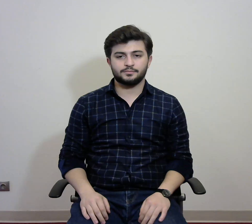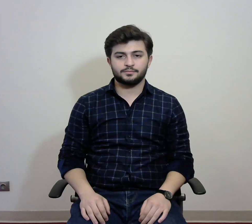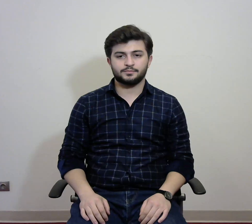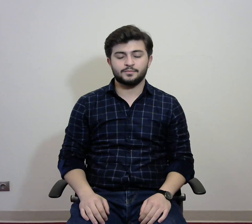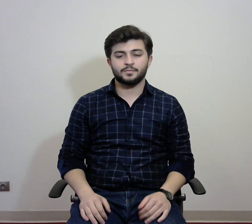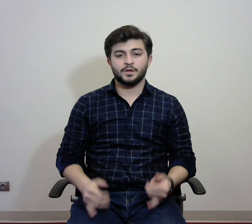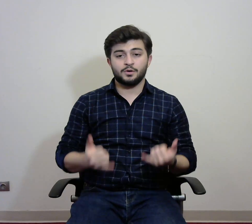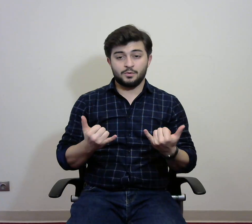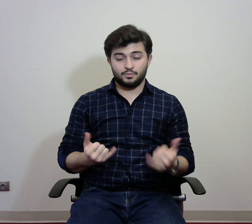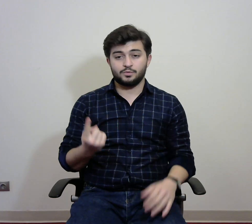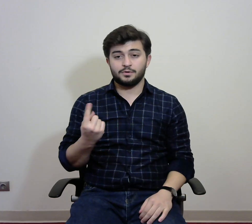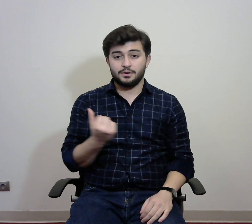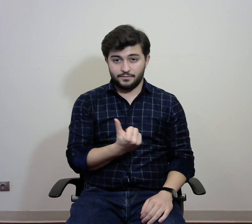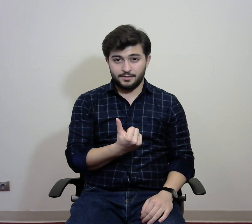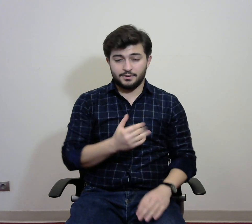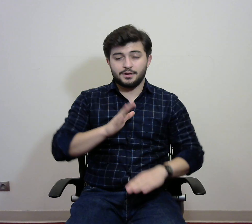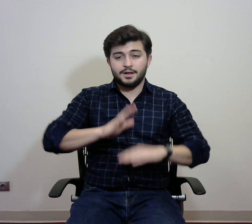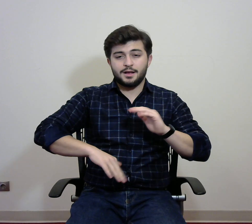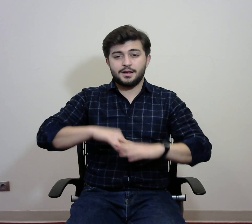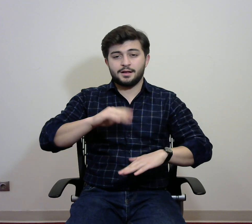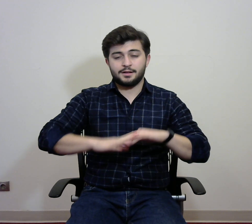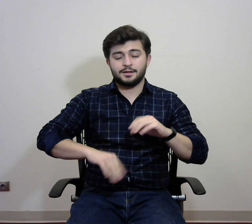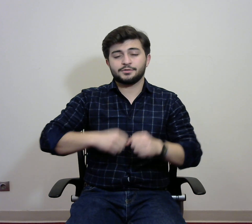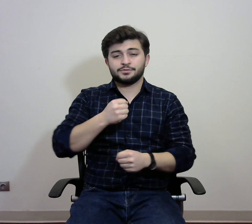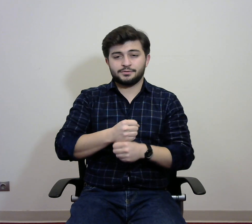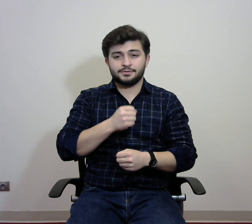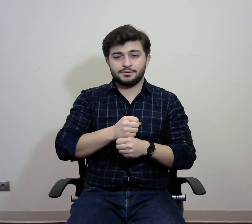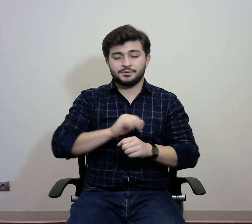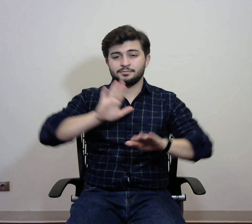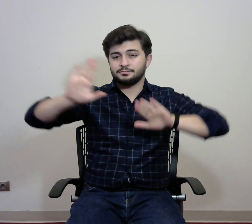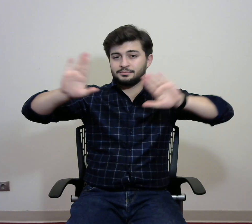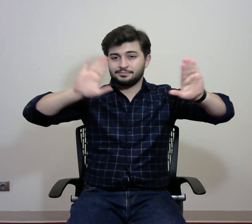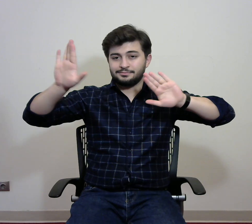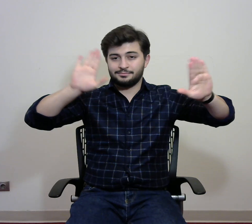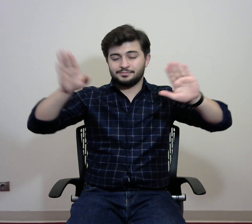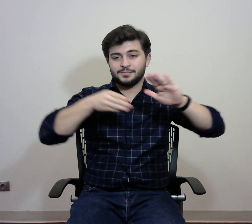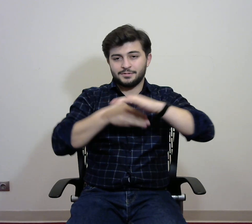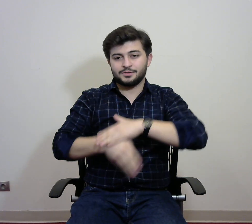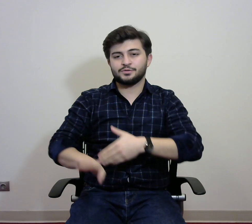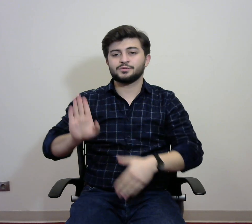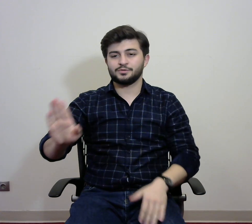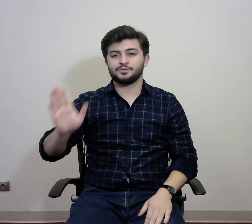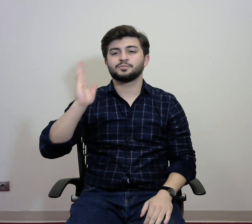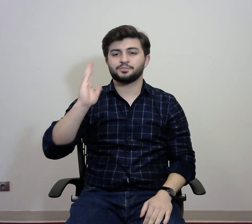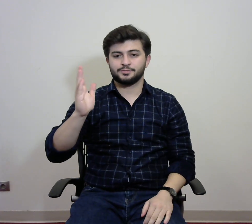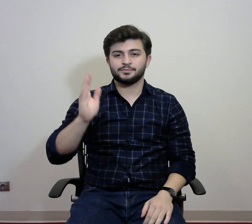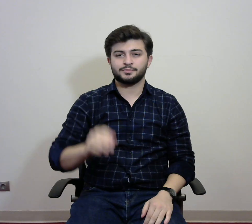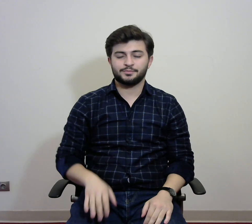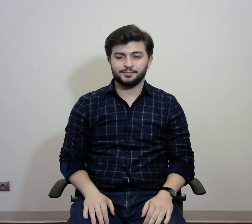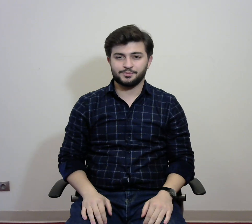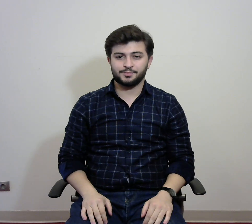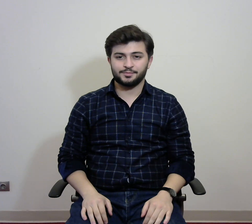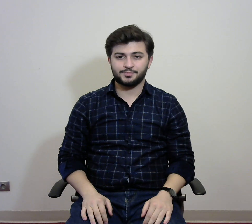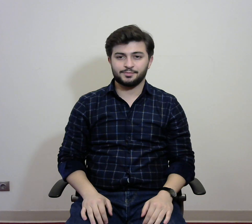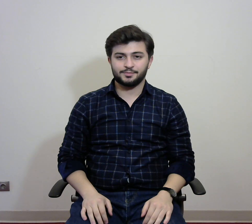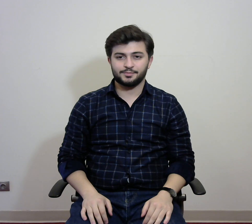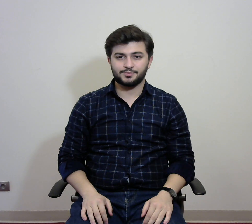Bu həftə əl işləri sərgisinə gedəcəm